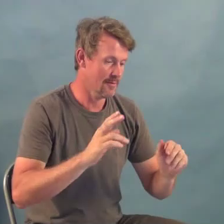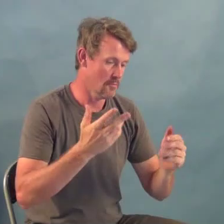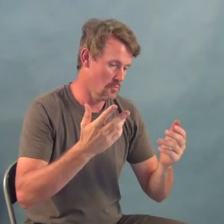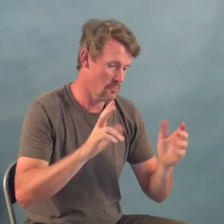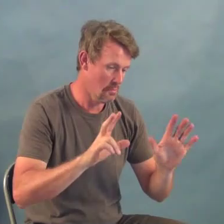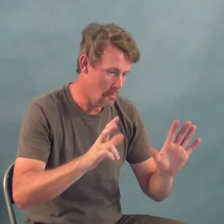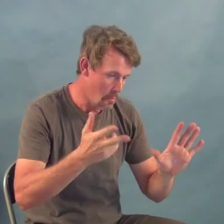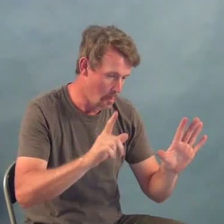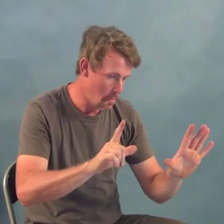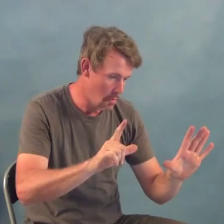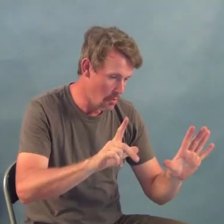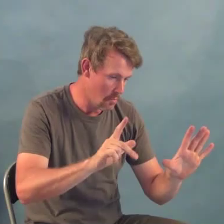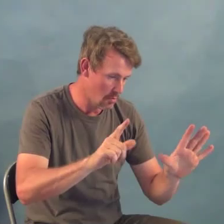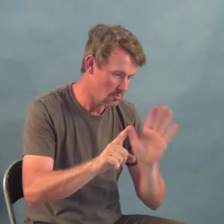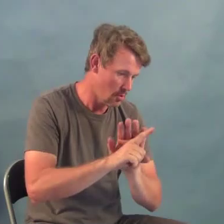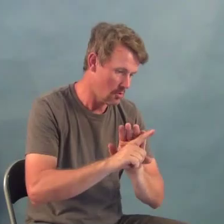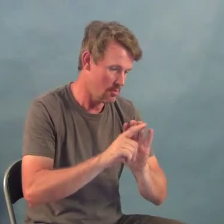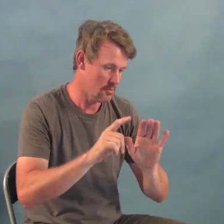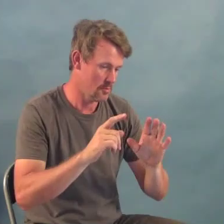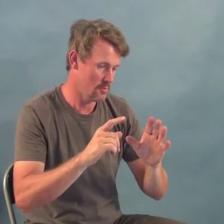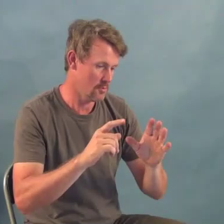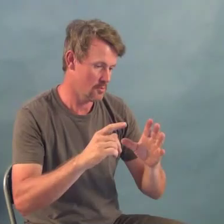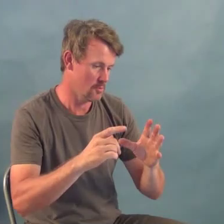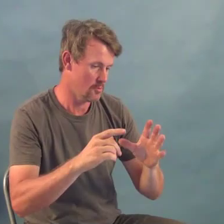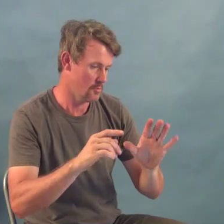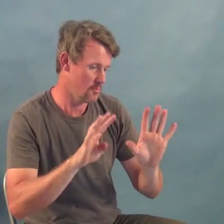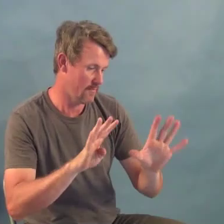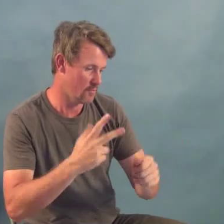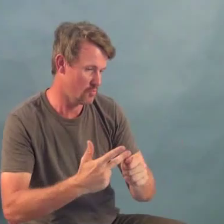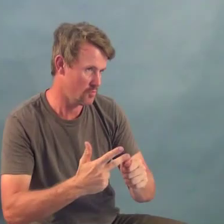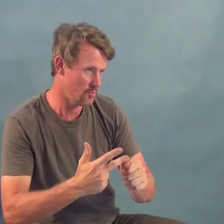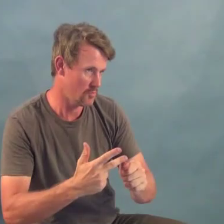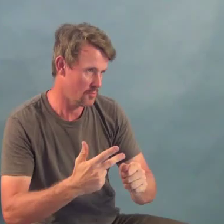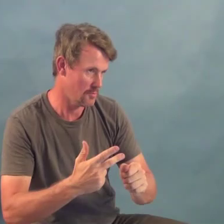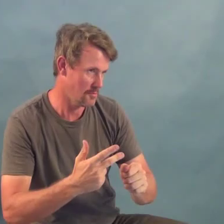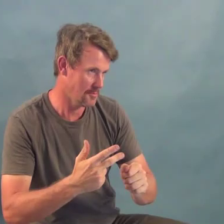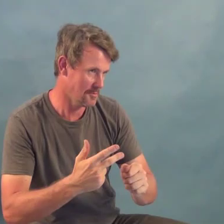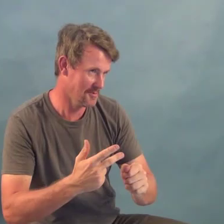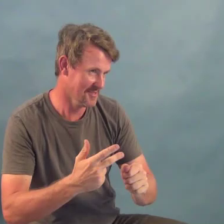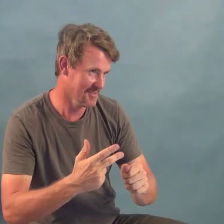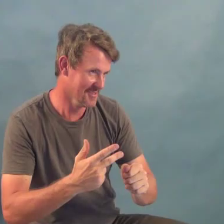O siódmej, ósmej do dziewiątej trzydzieści?